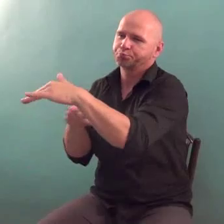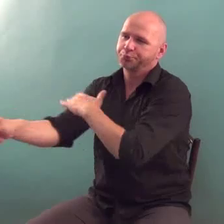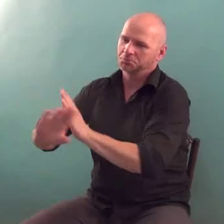Koniec.